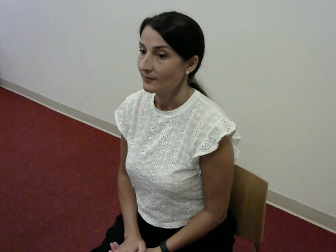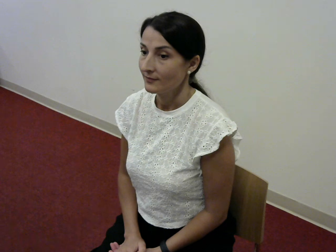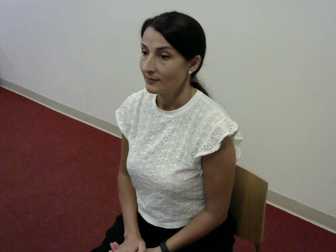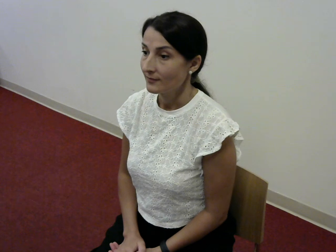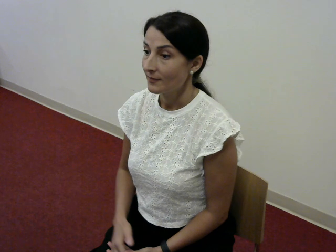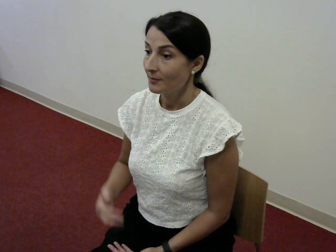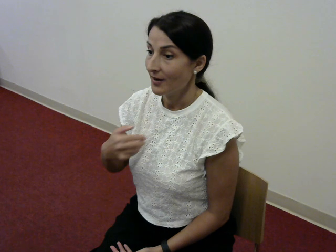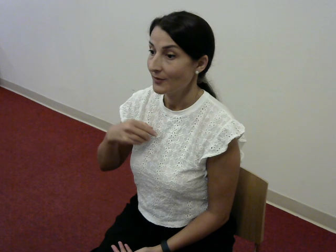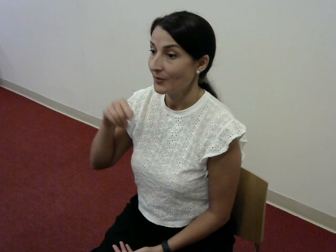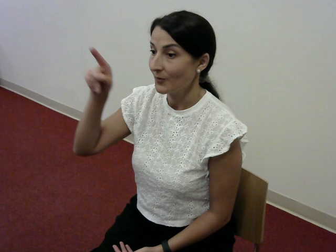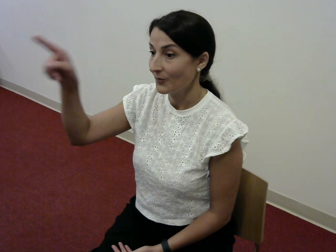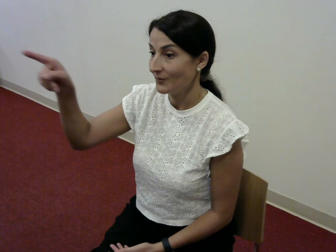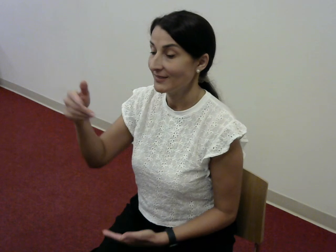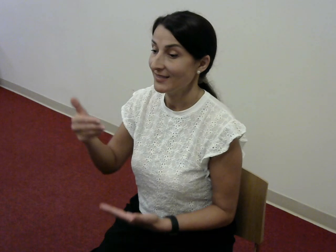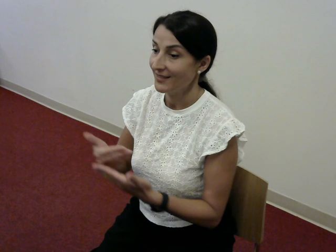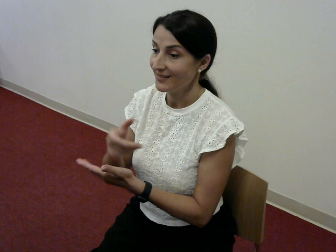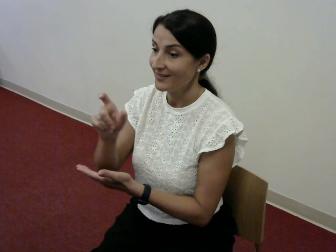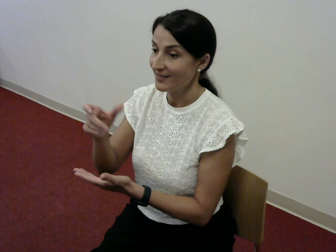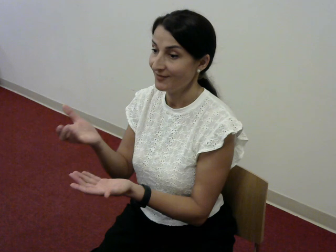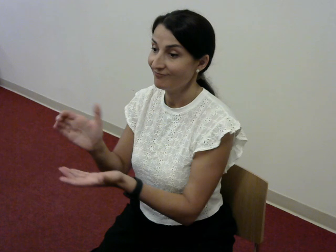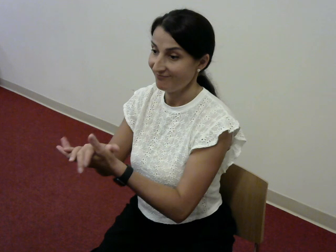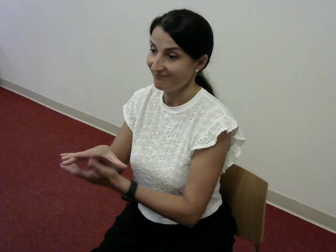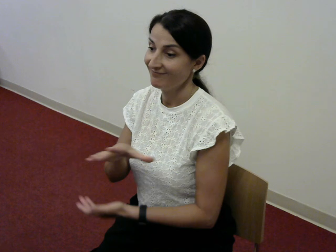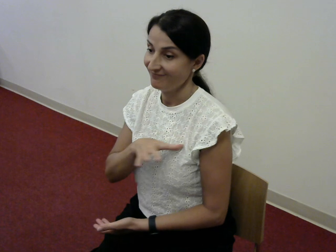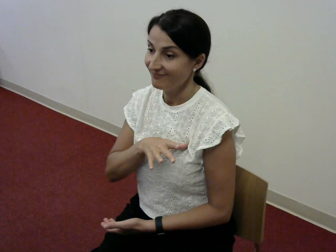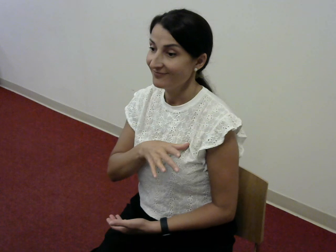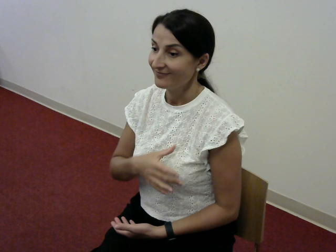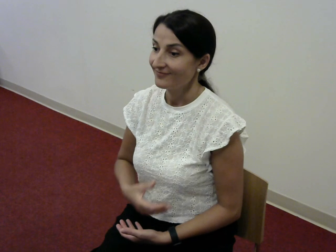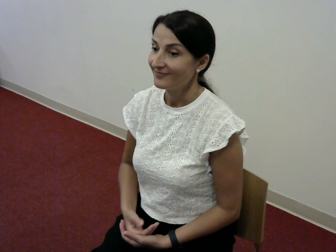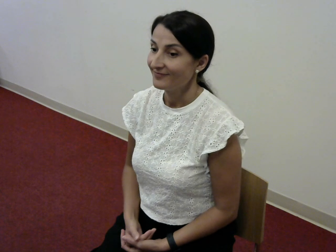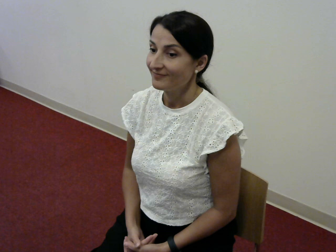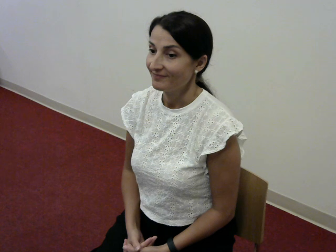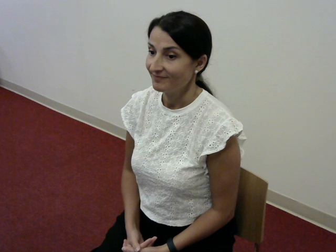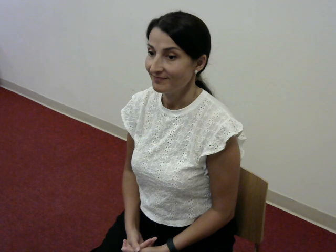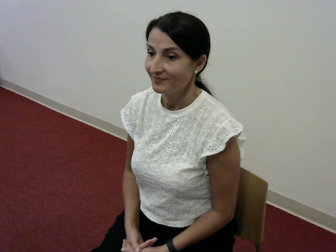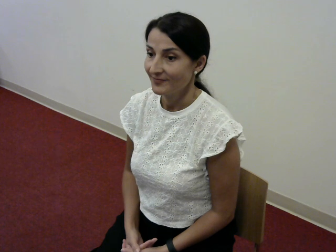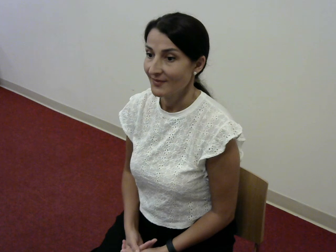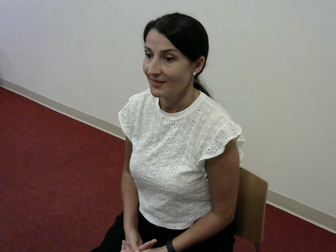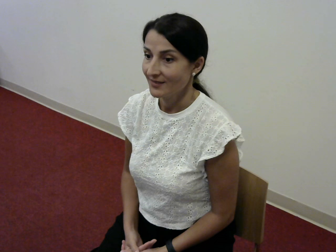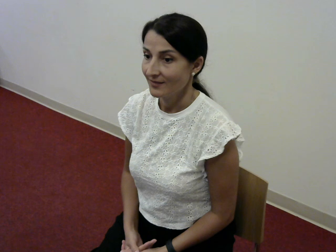Mən orda yeni insanlarla tanış oldum